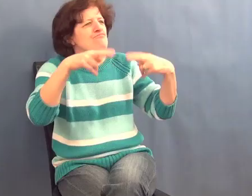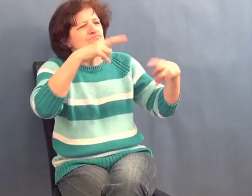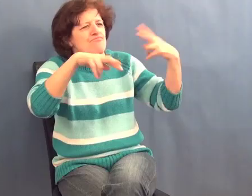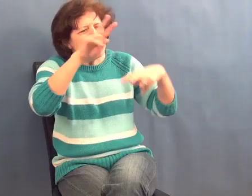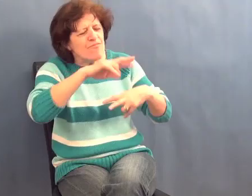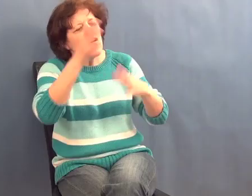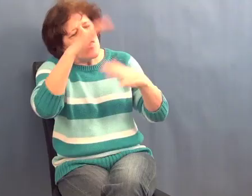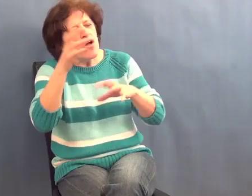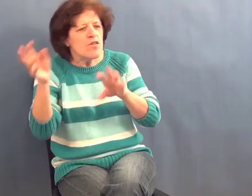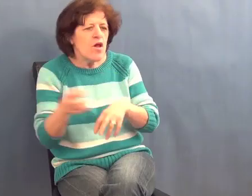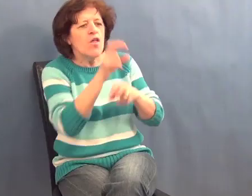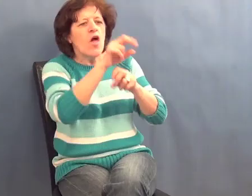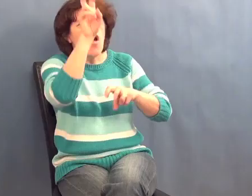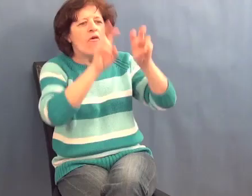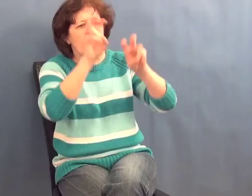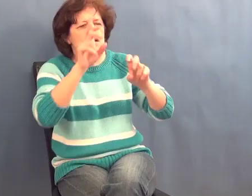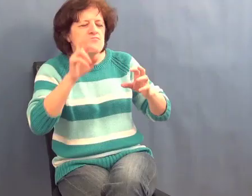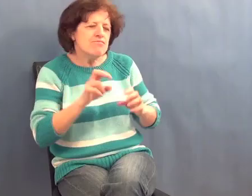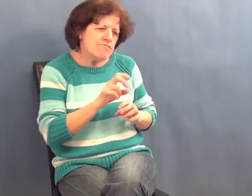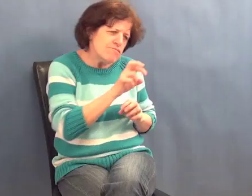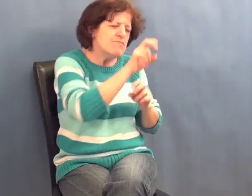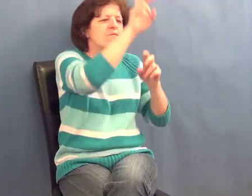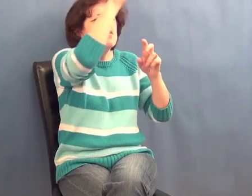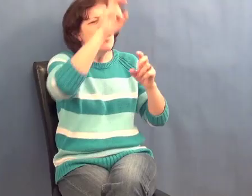Potem wracają zmęczeni do hotelu.